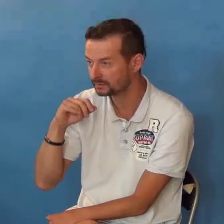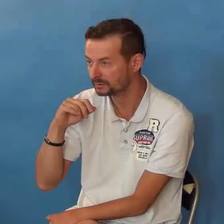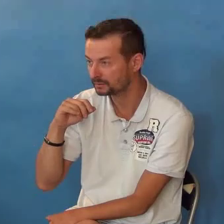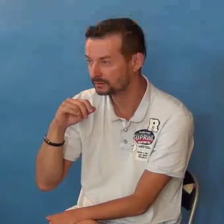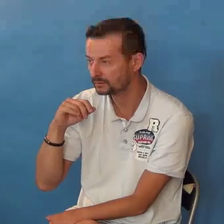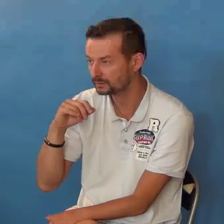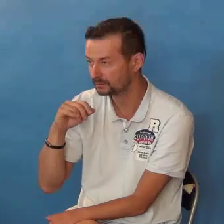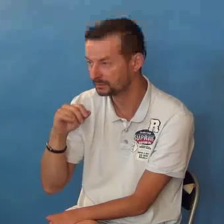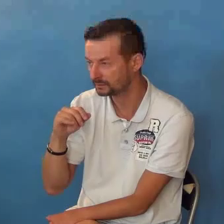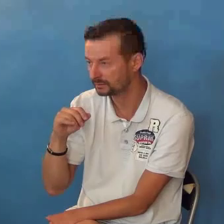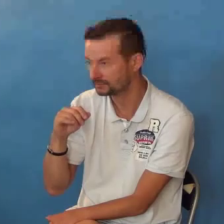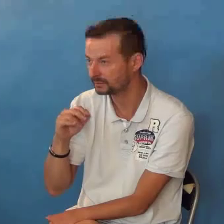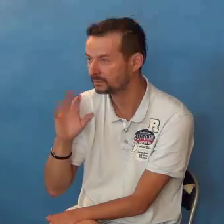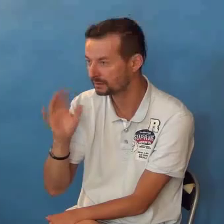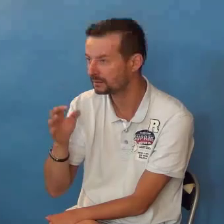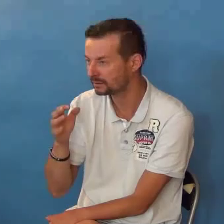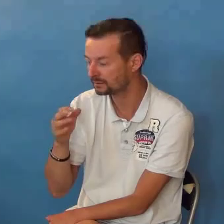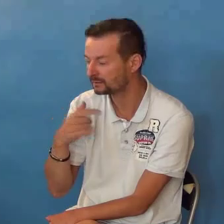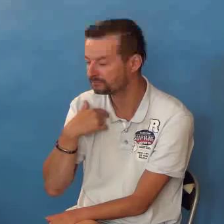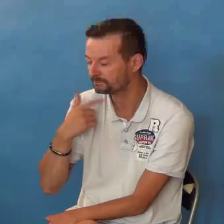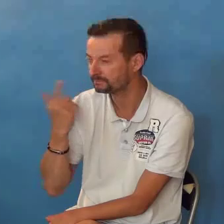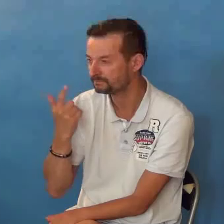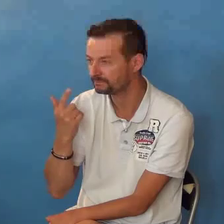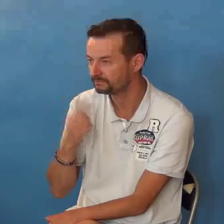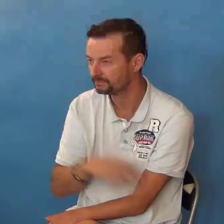To znaczy ja na dwa dni wyjeżdżam